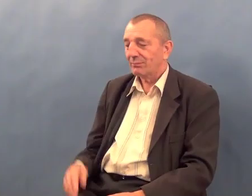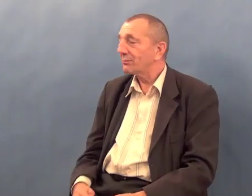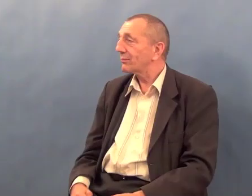Wiem.